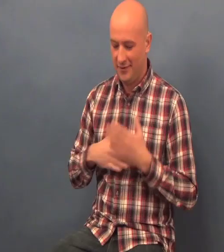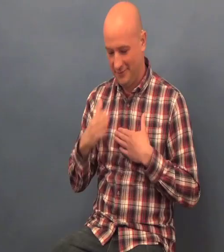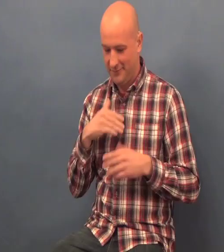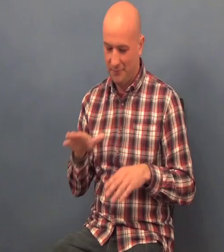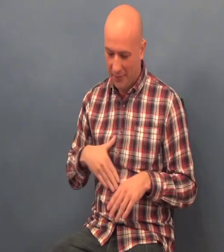Pies jest razem z chłopcem.